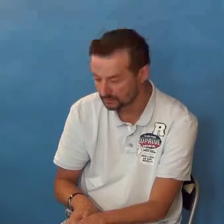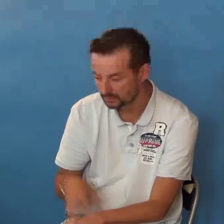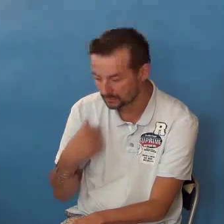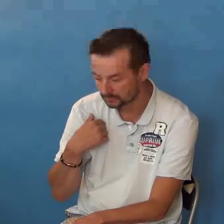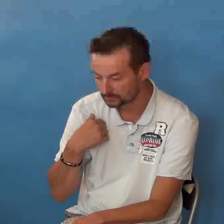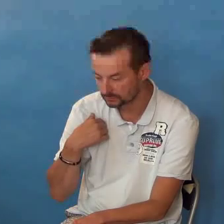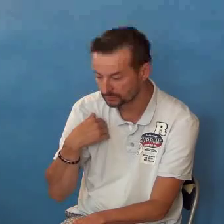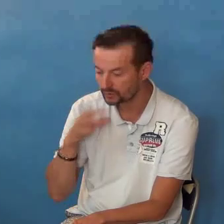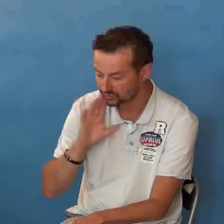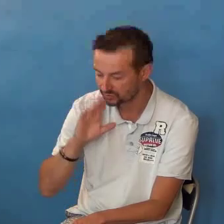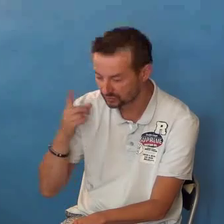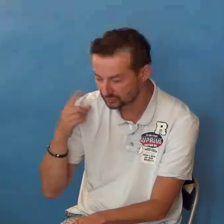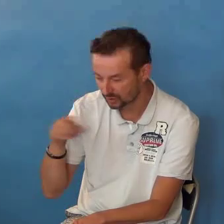Ja mam podobny plan.